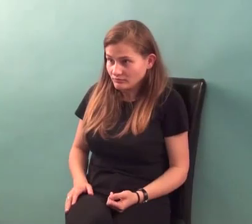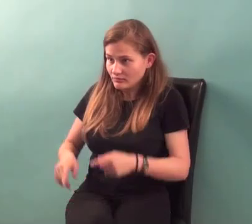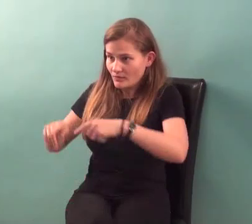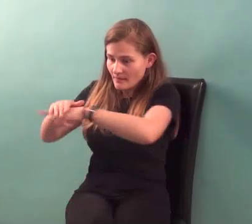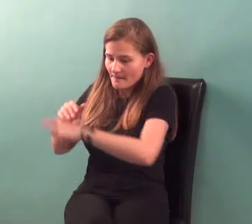Uciekać.